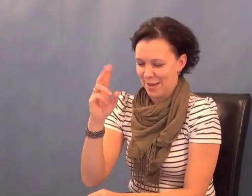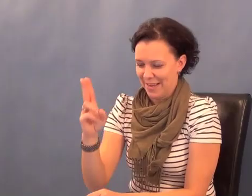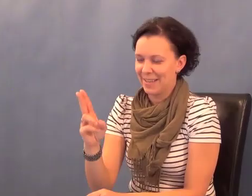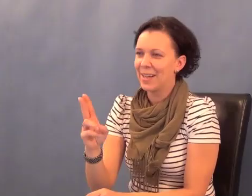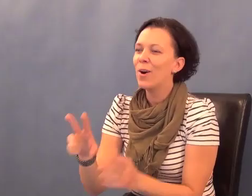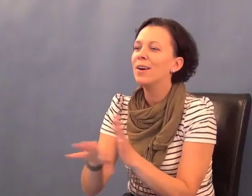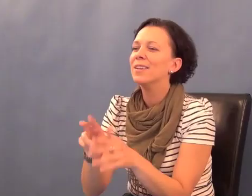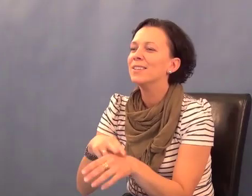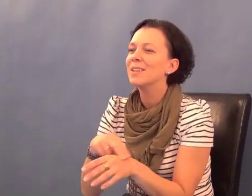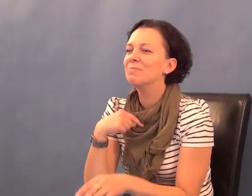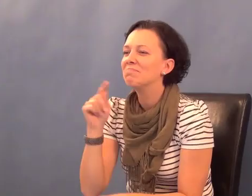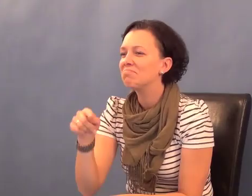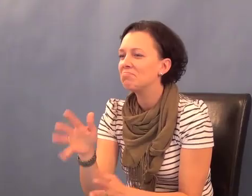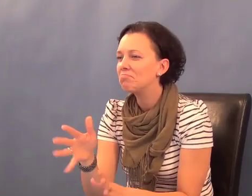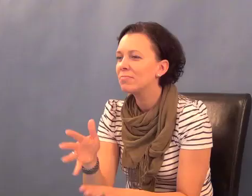O której godzinie mam przyjść do ciebie?